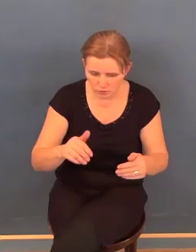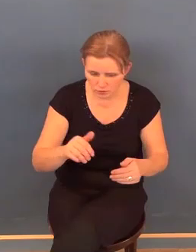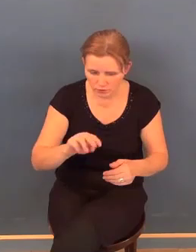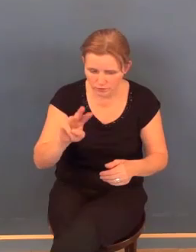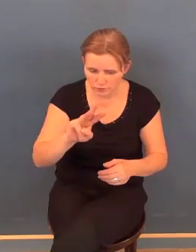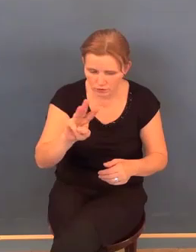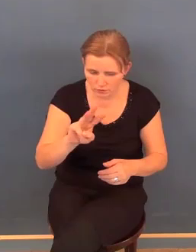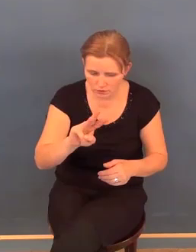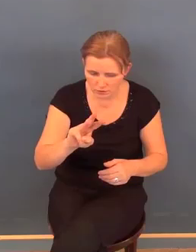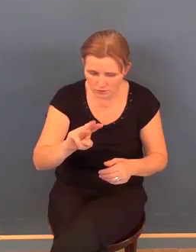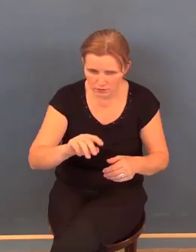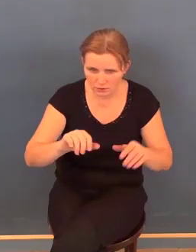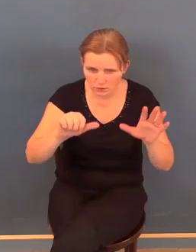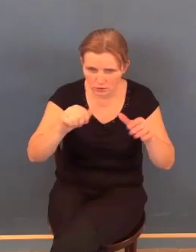Możemy we wtorek.